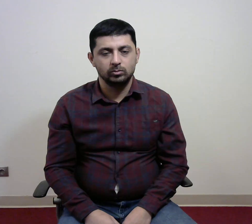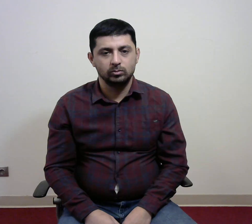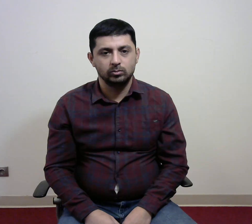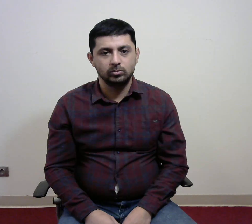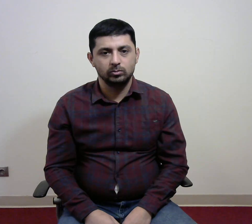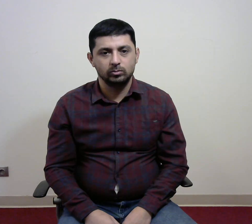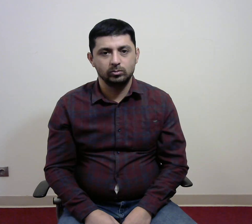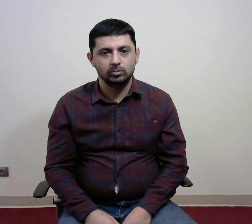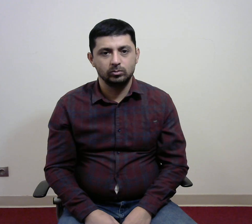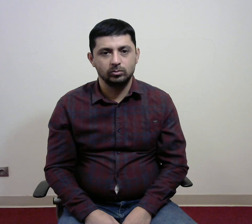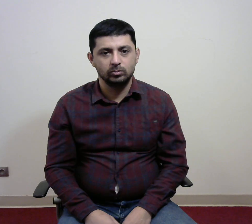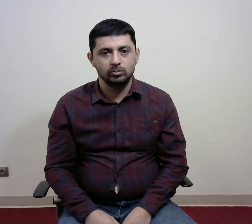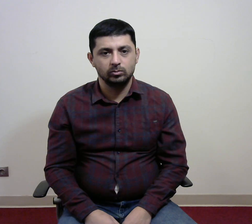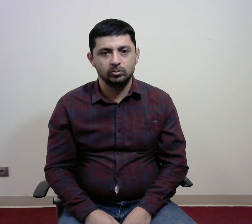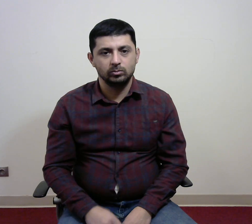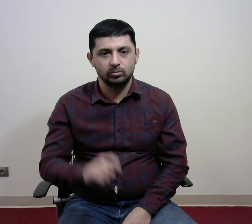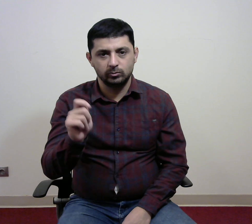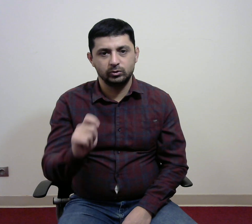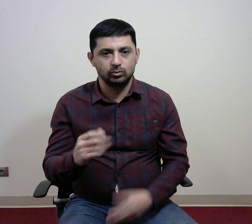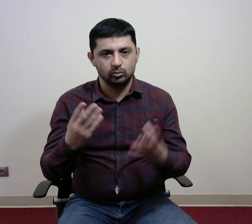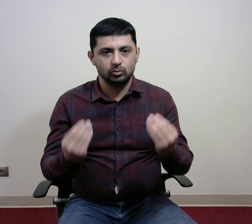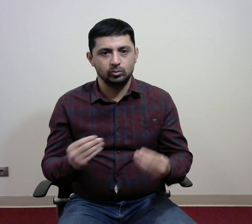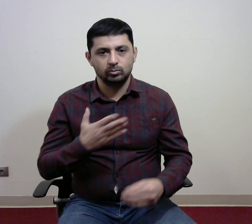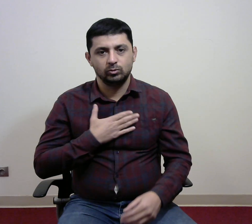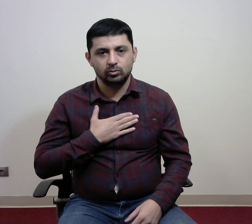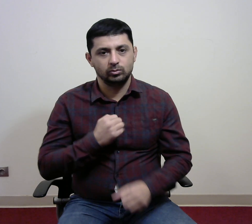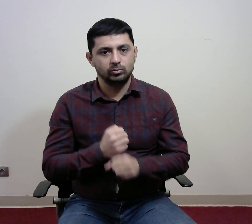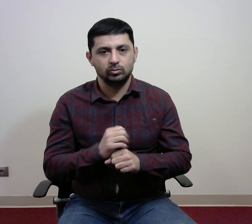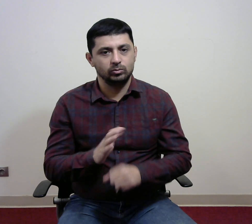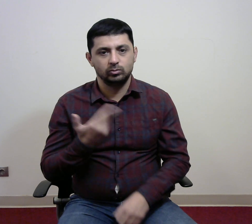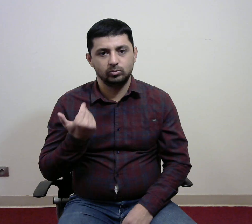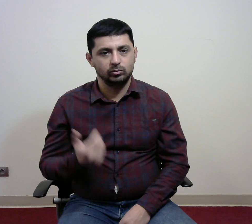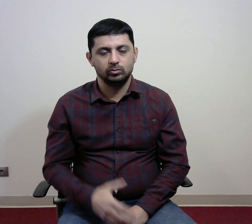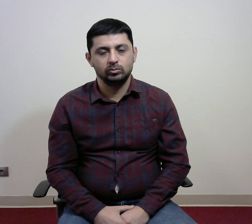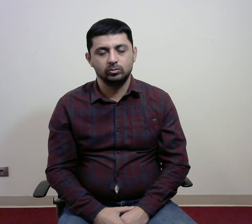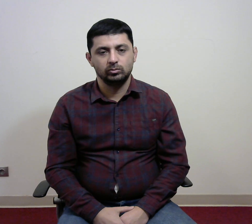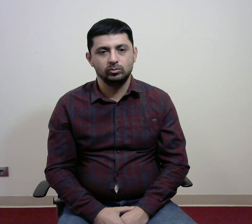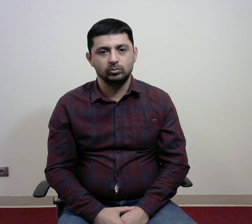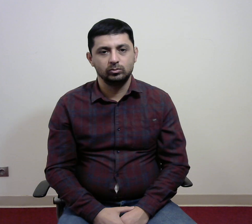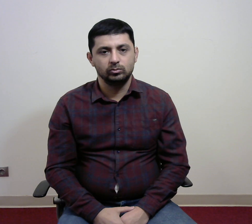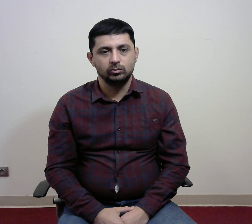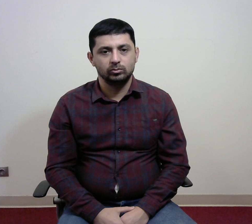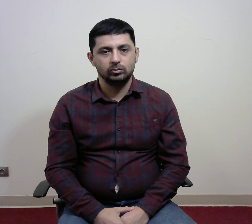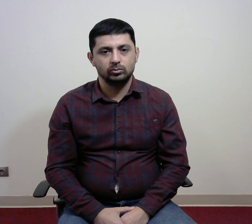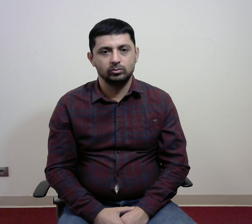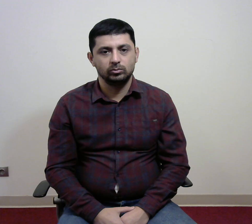Bazar günü mənim işim yoxdur